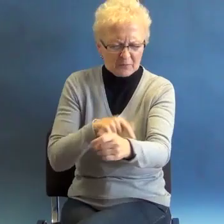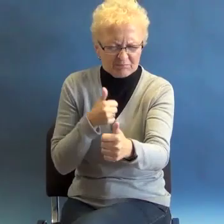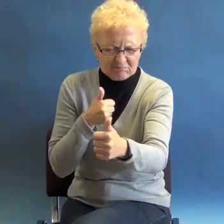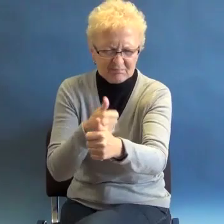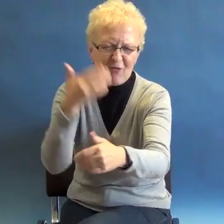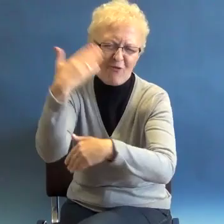Koniec.